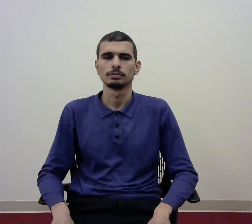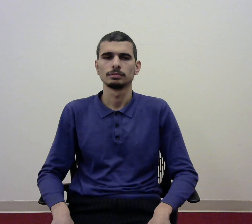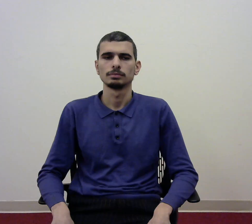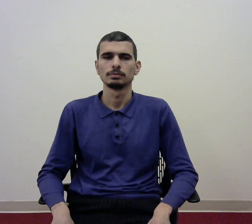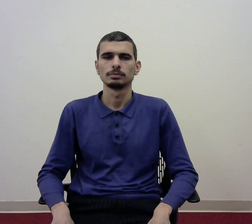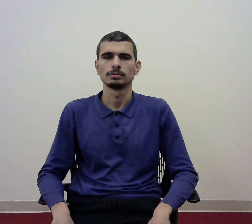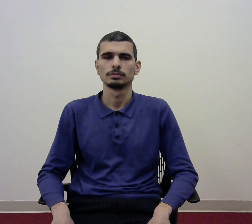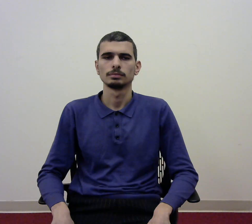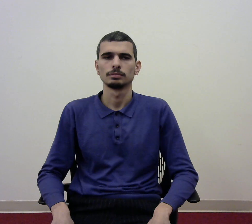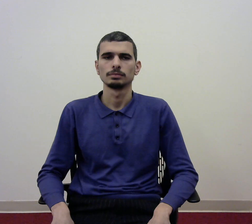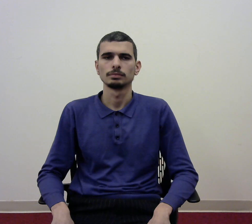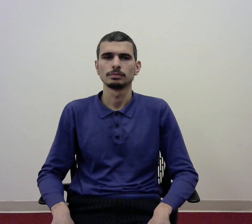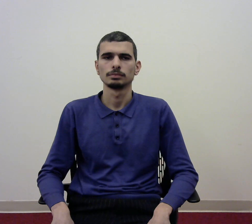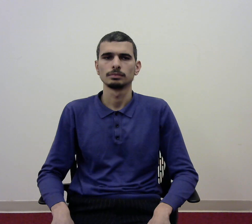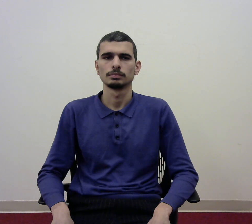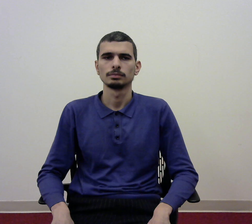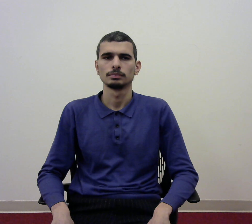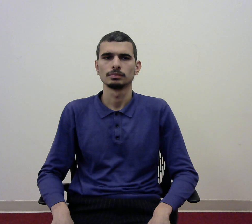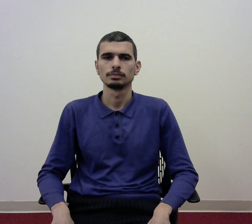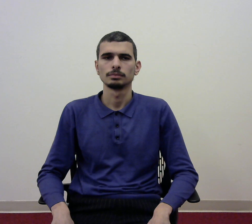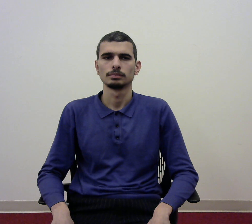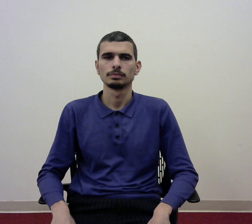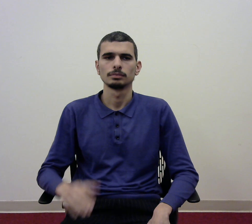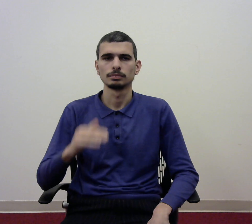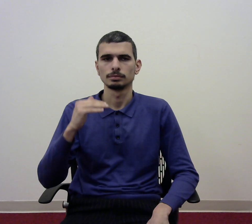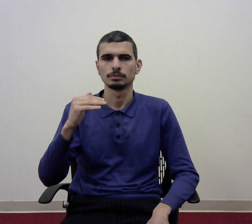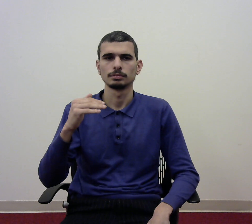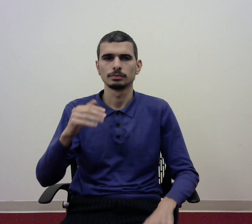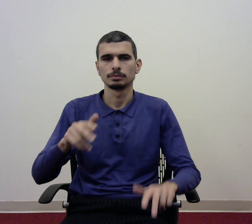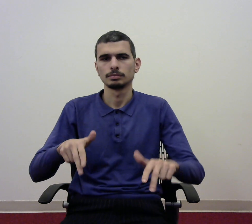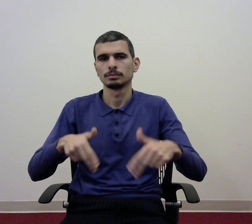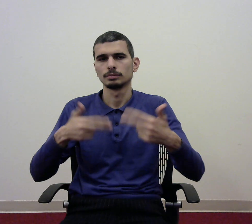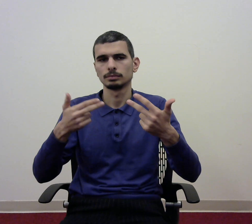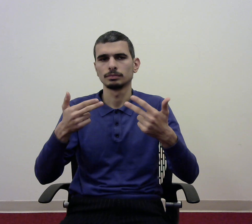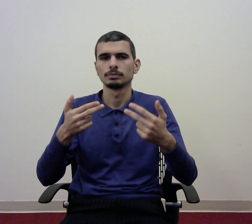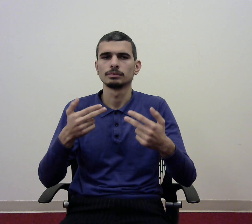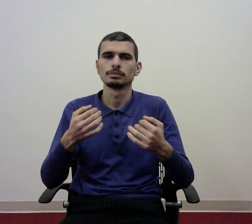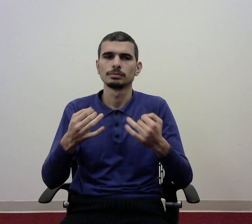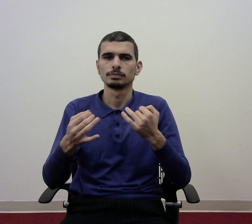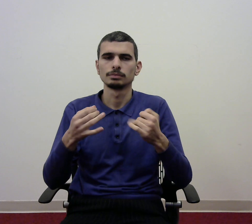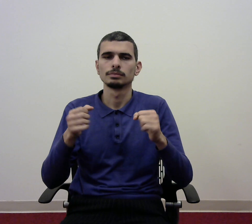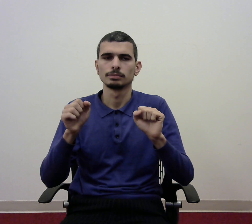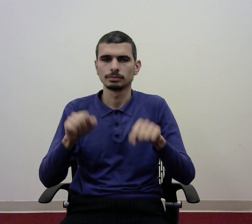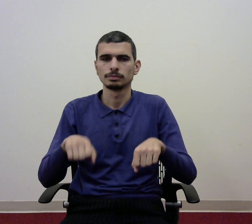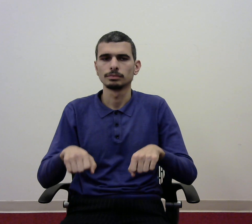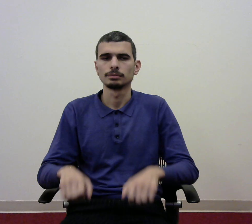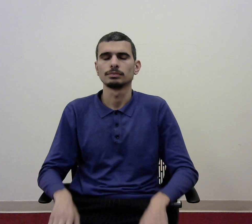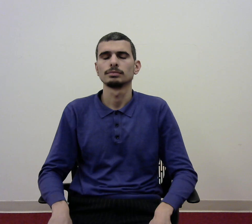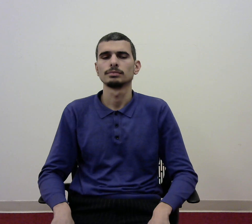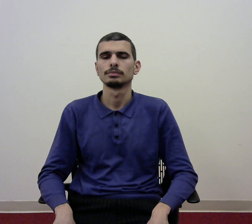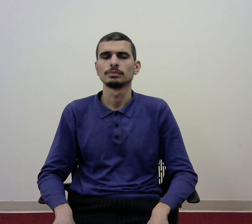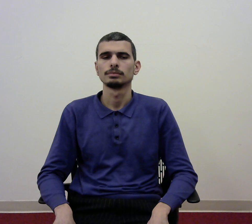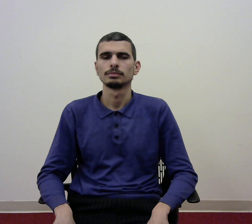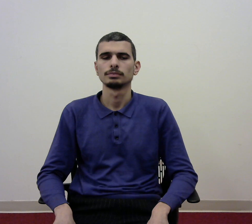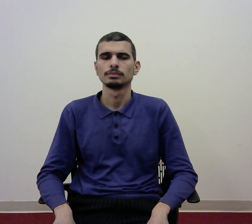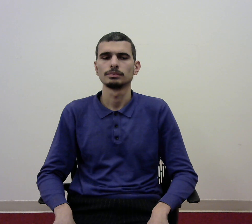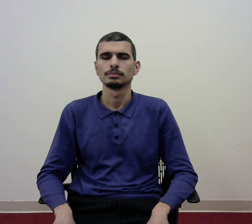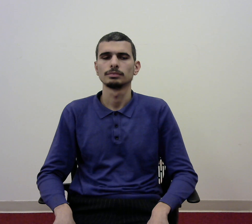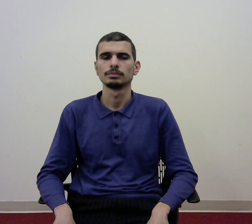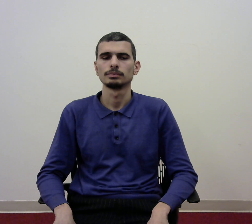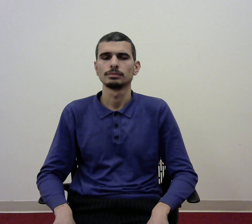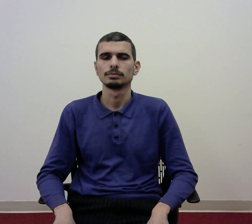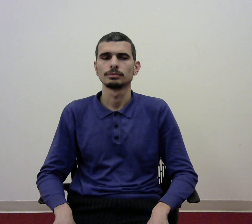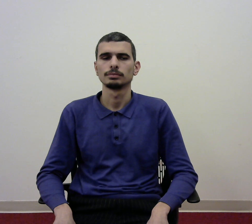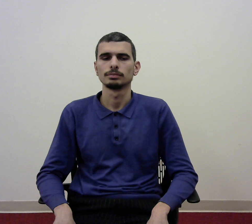Sizinlə görüntülü danışmaq olar?